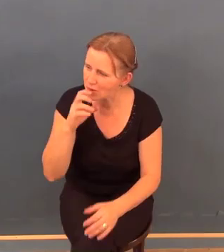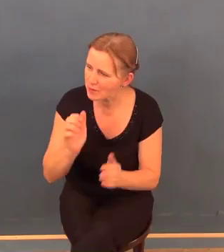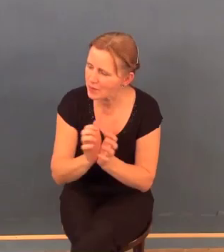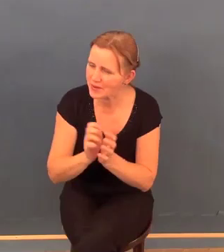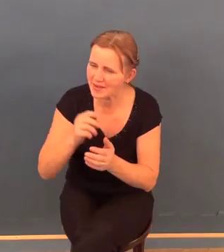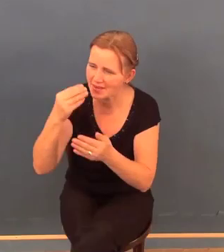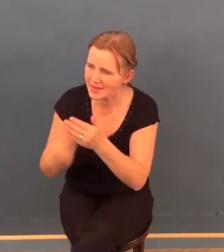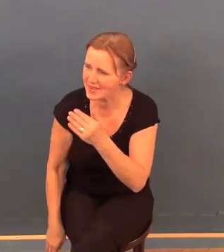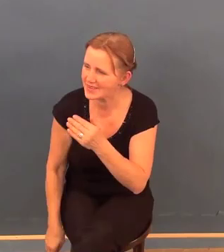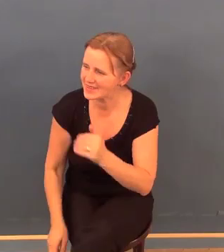Wrzucał też piłkę.